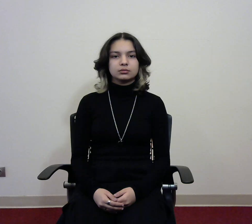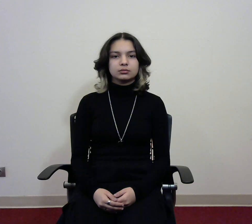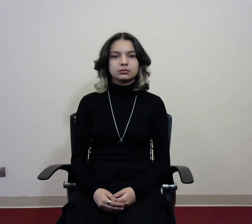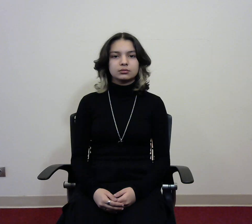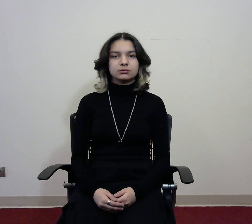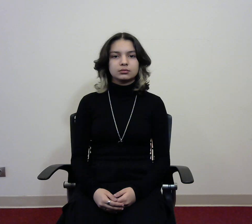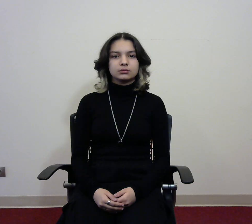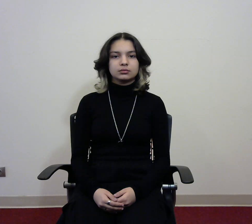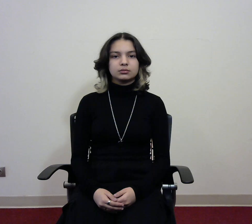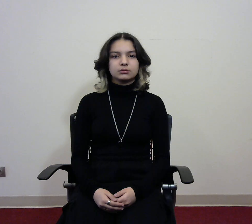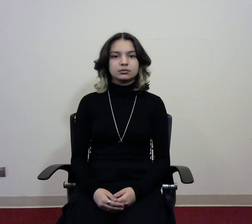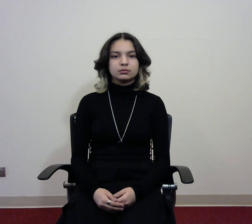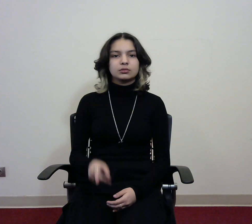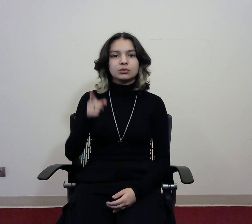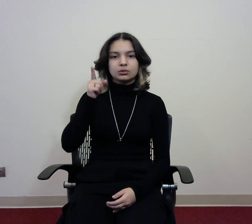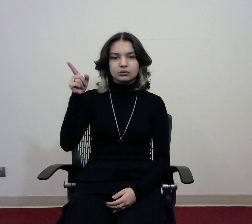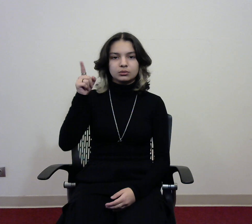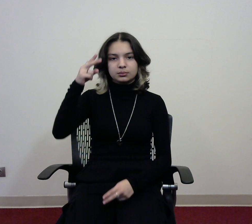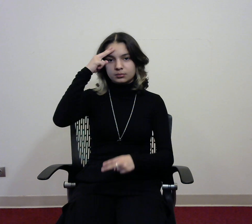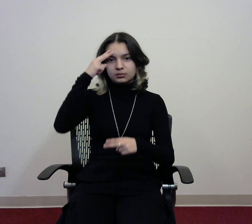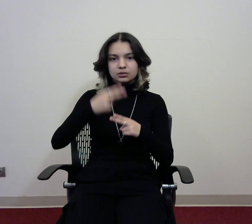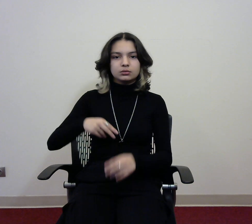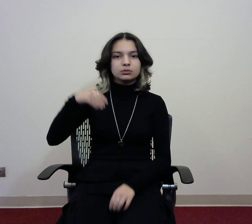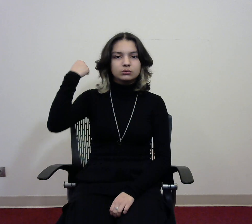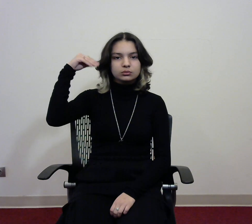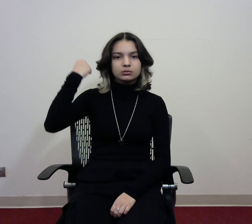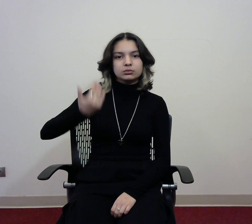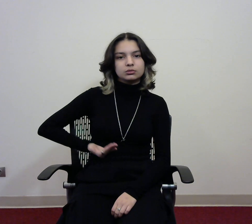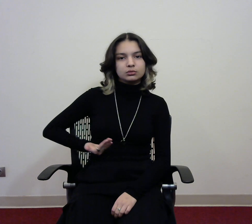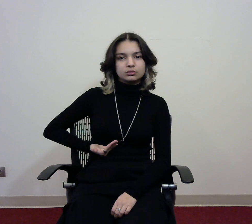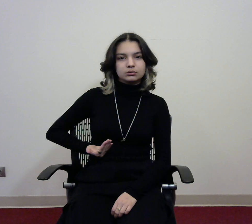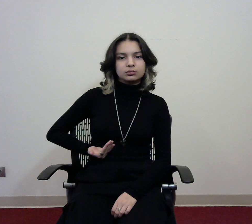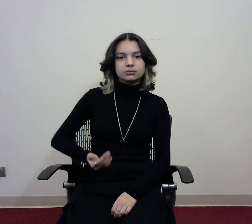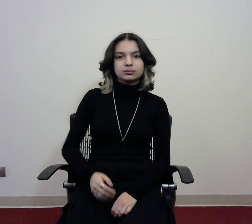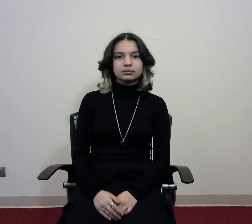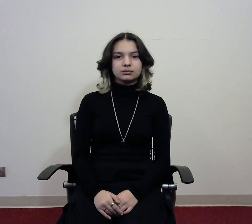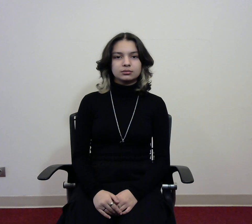Onun qardaşı Türkiyədə yaşayır